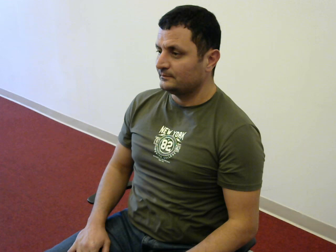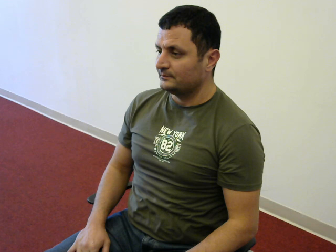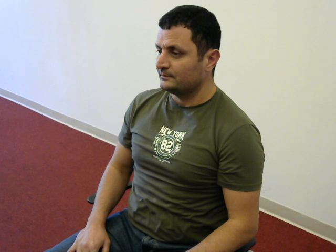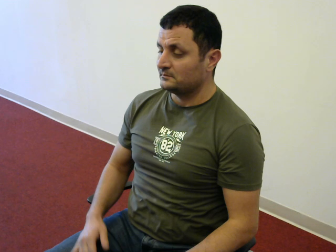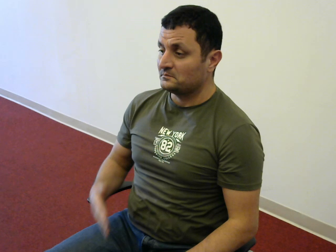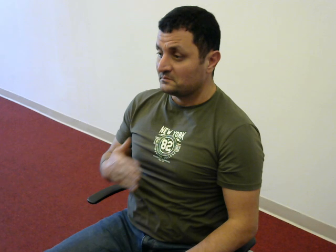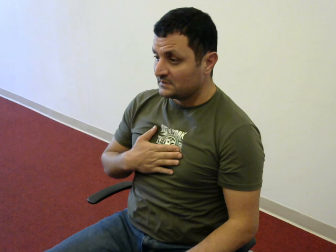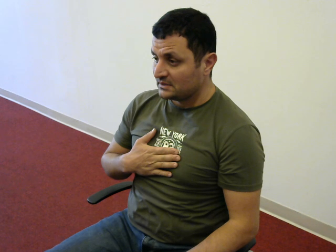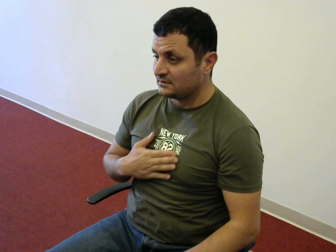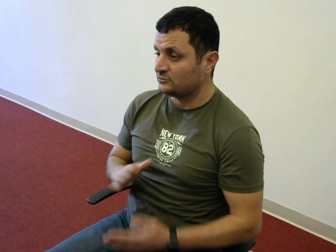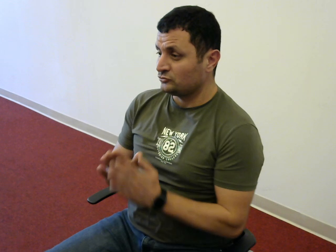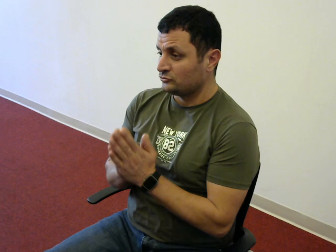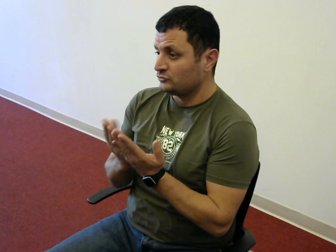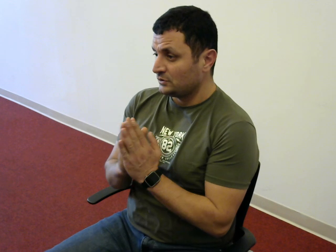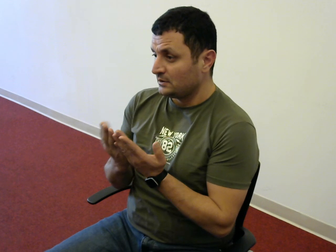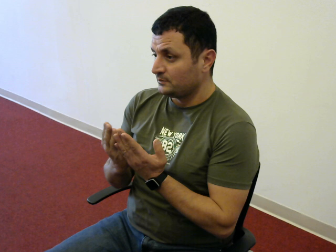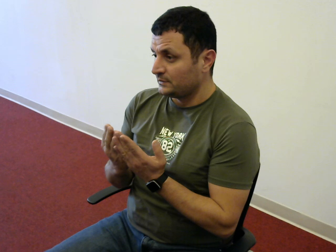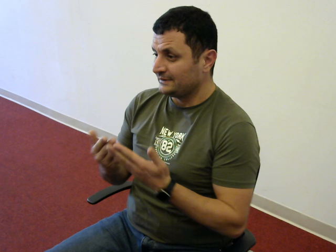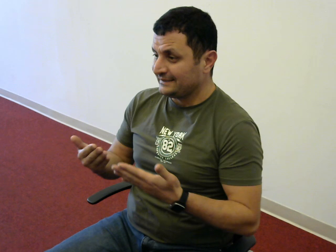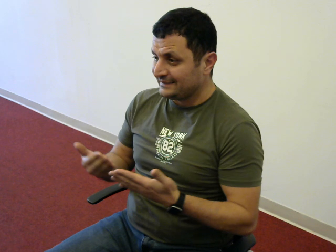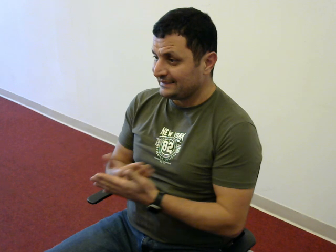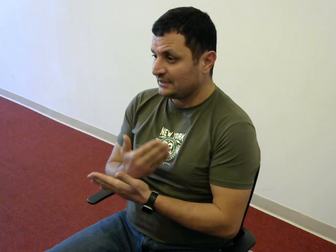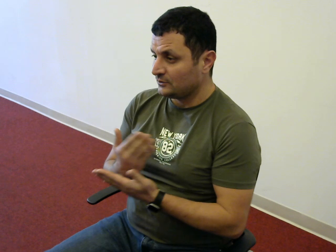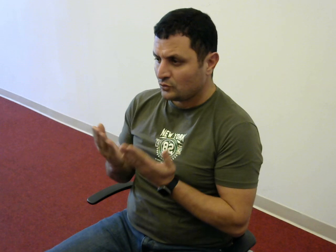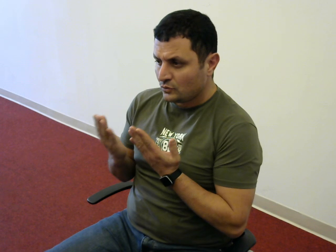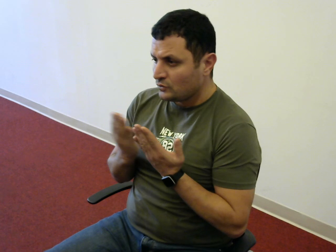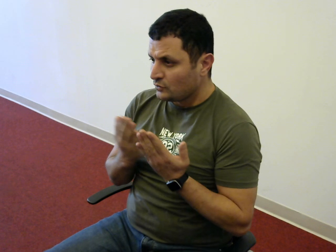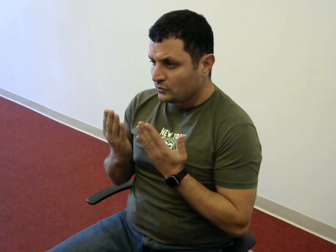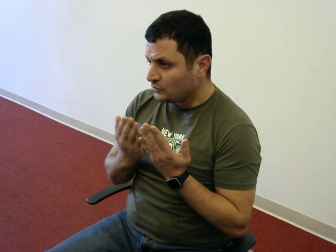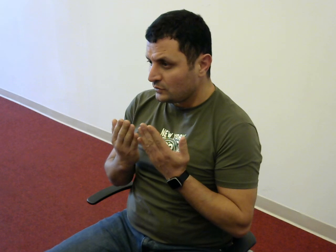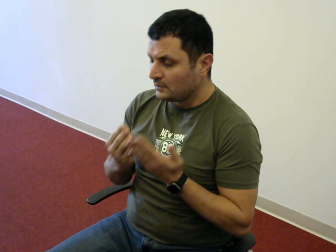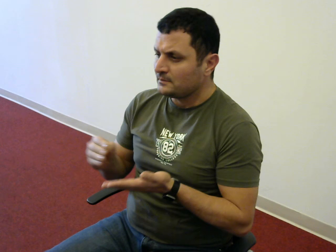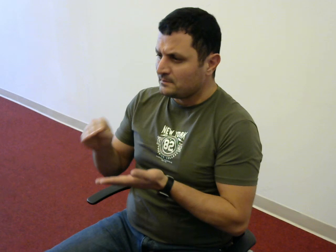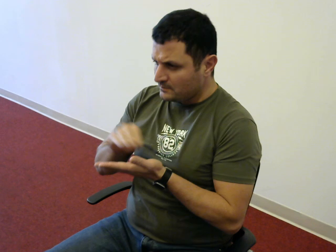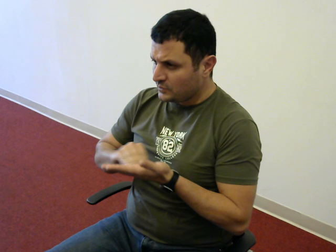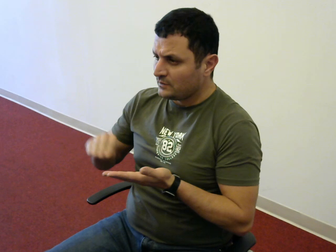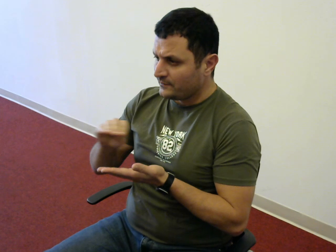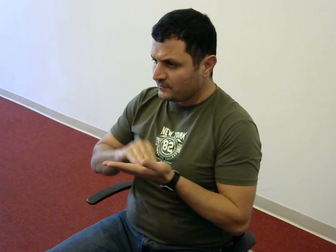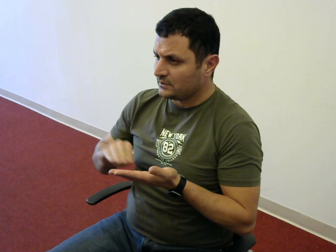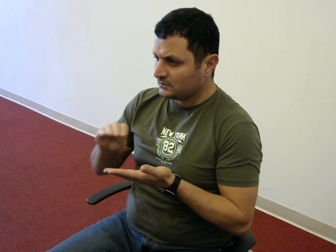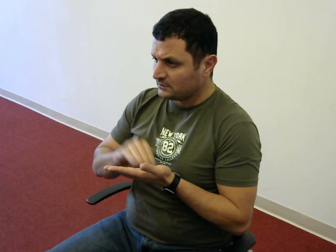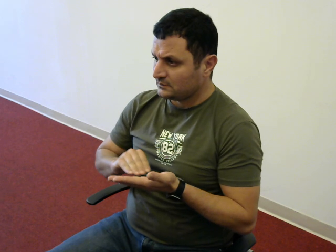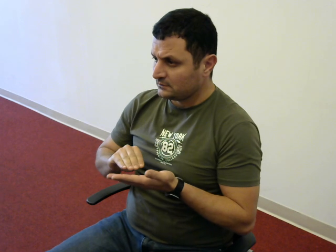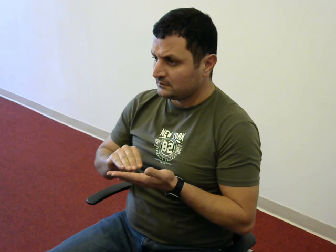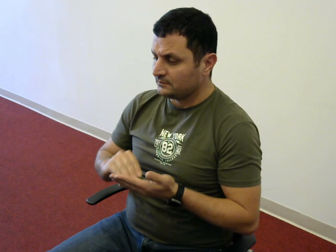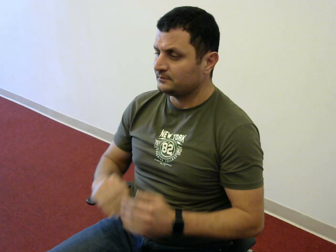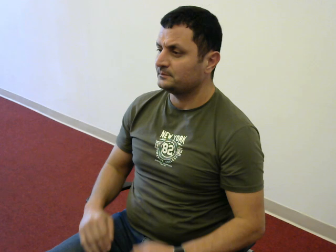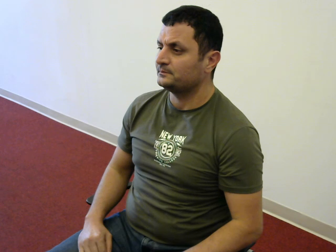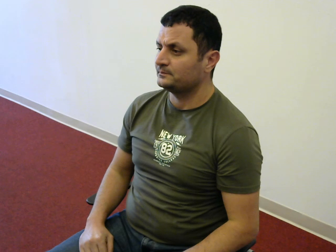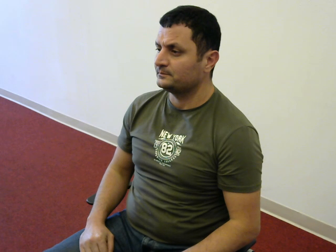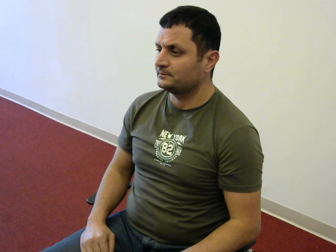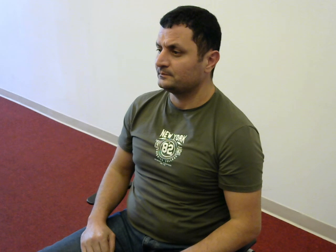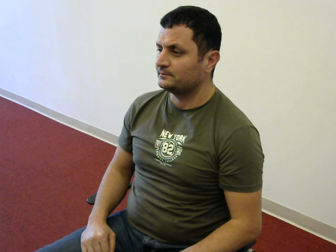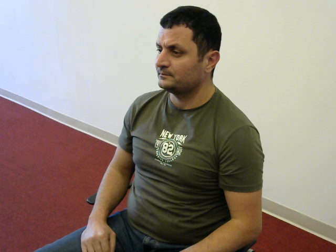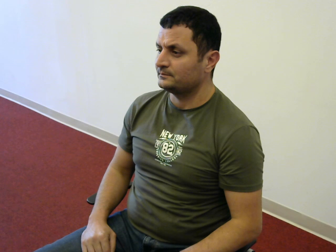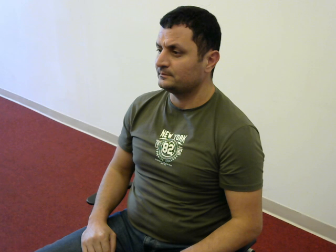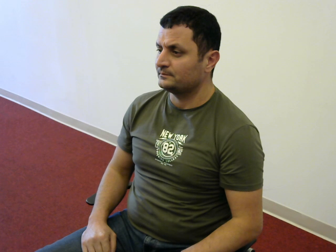Mən kitabı yenidən oxuyub, təkrarlamalıyam